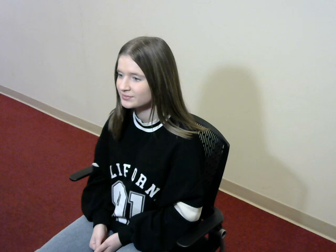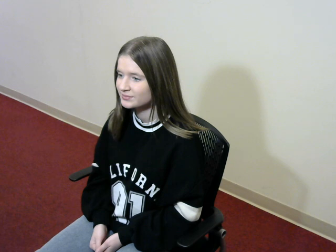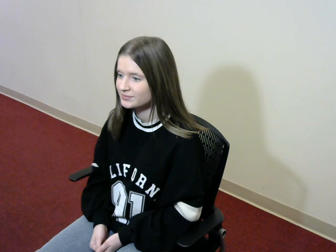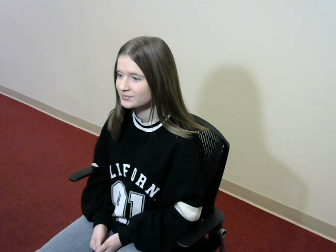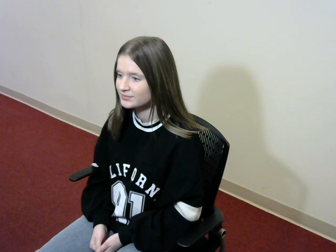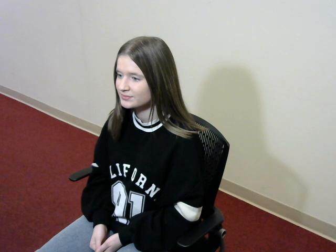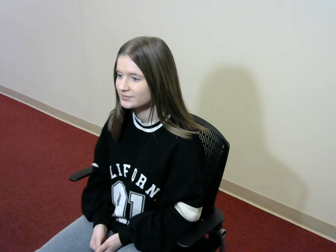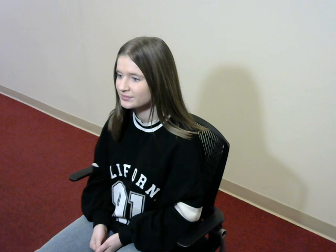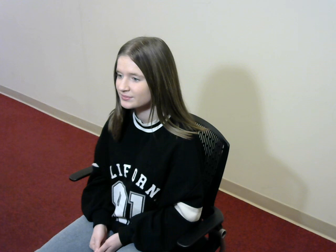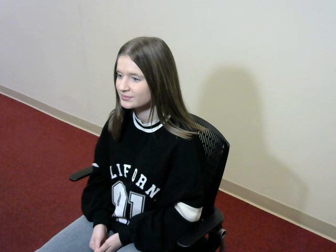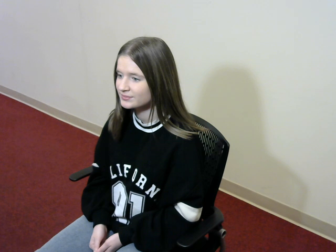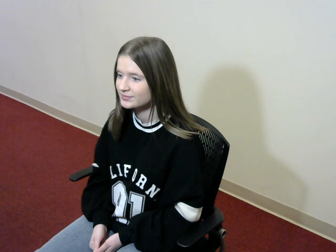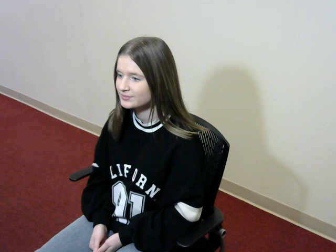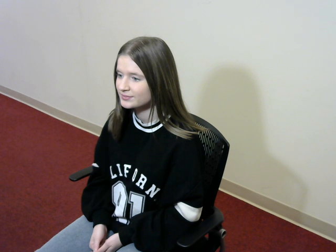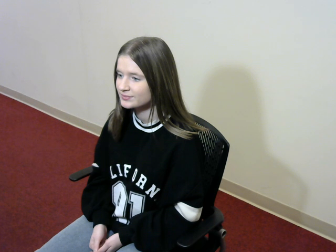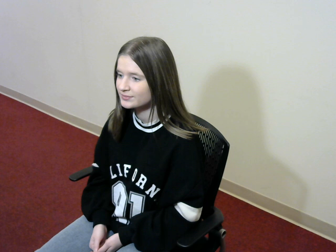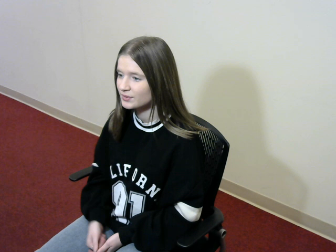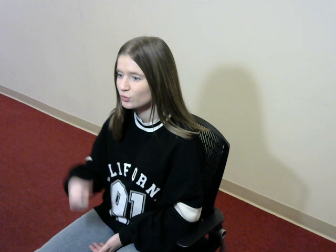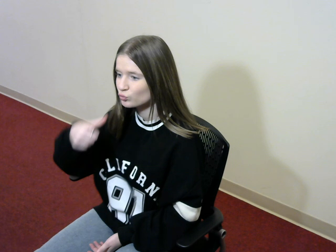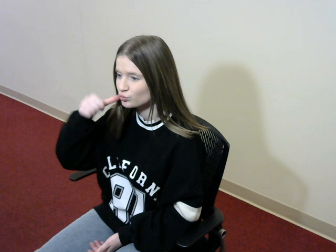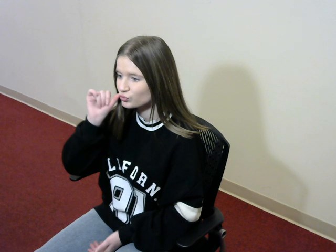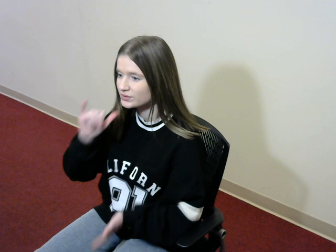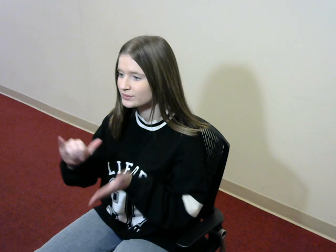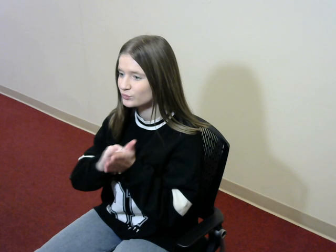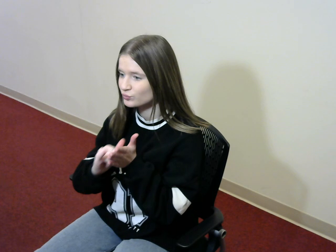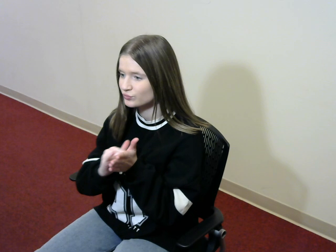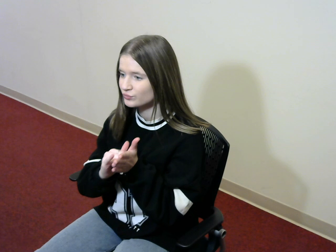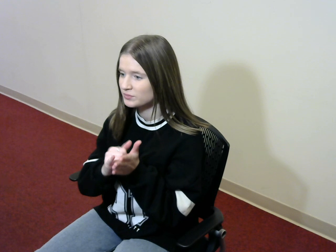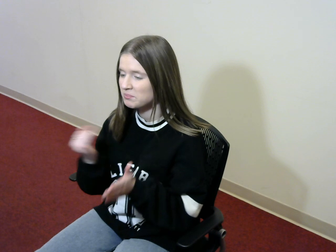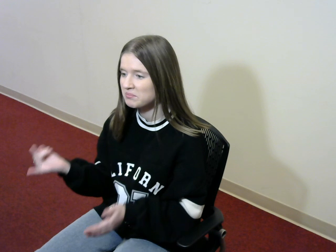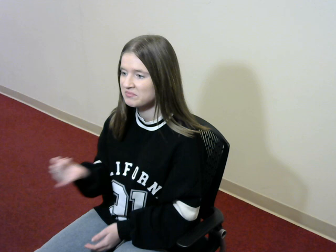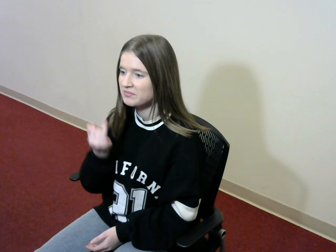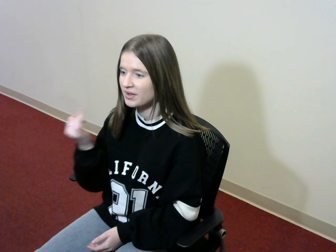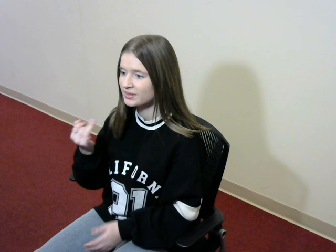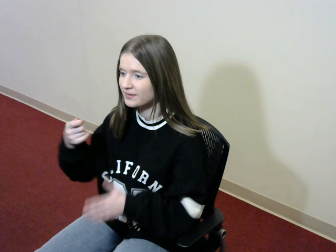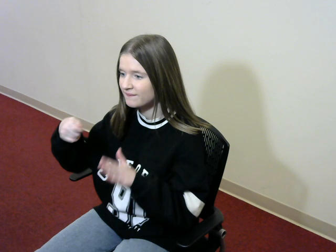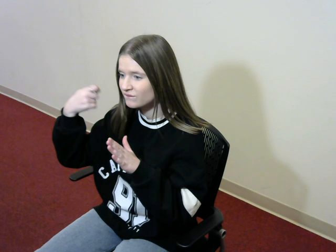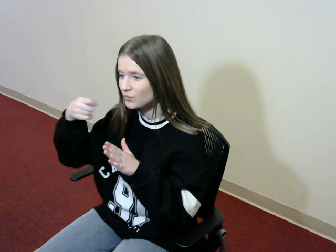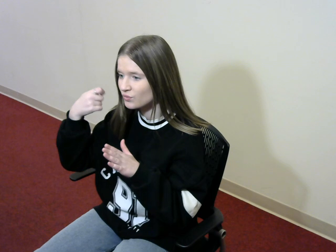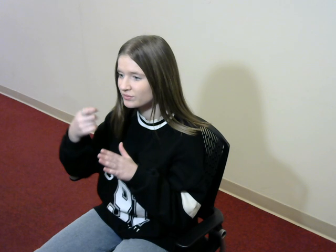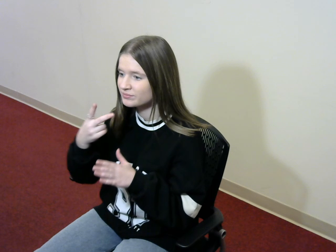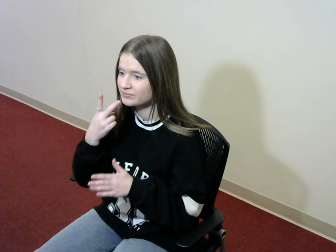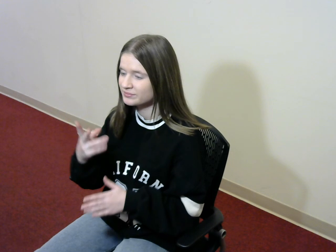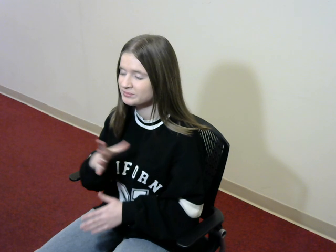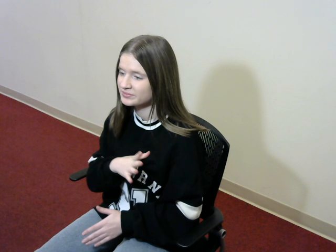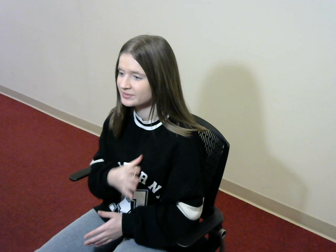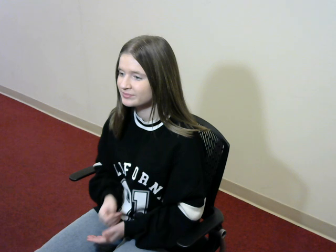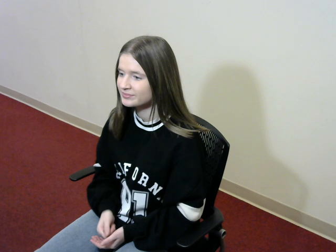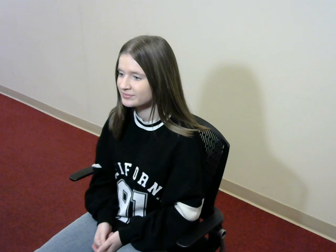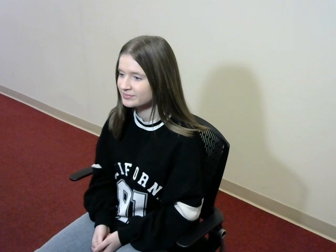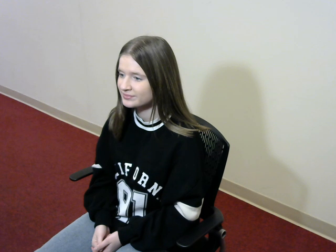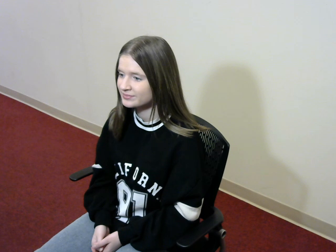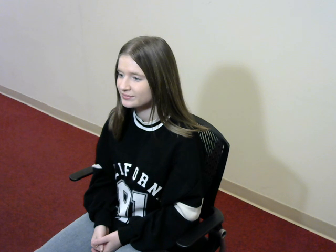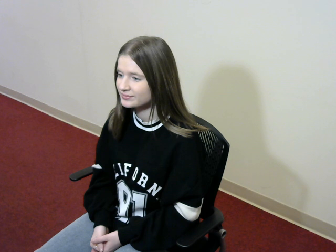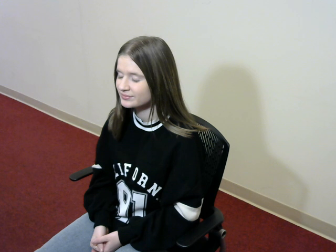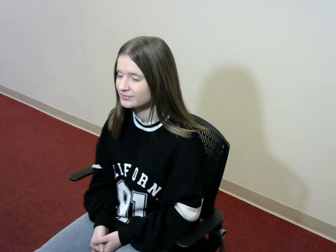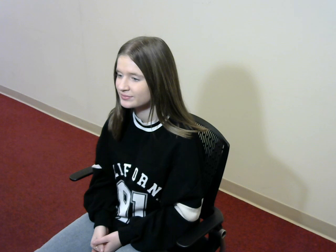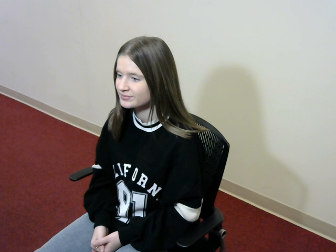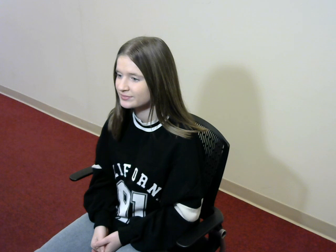Dünən YouTube da maraqlı videoya baxmışam